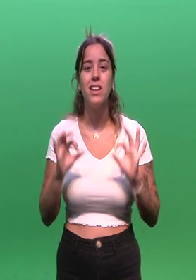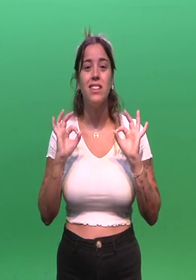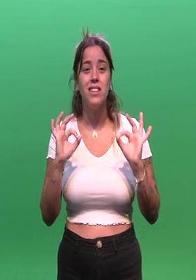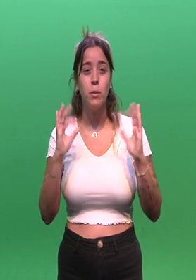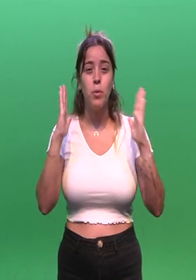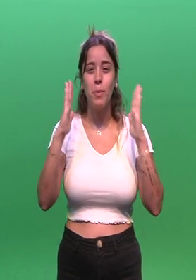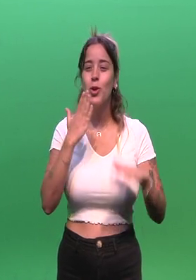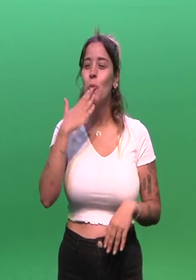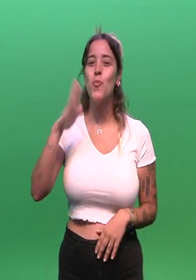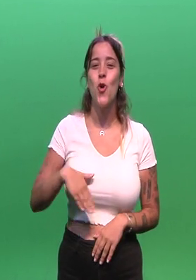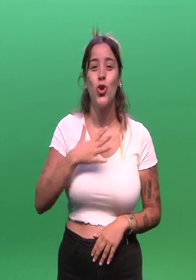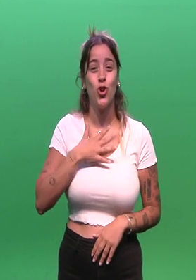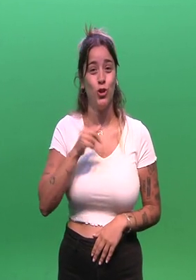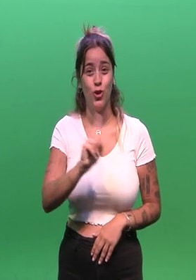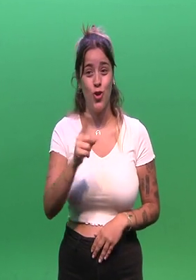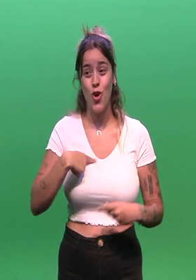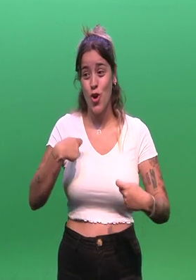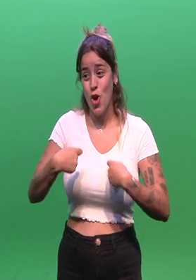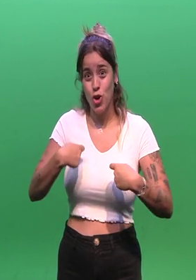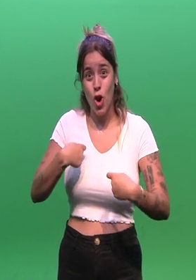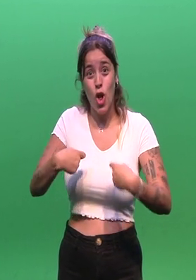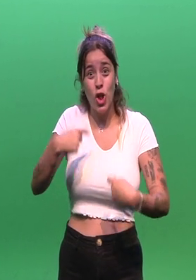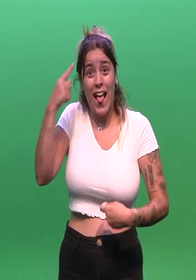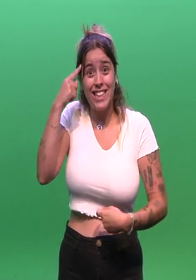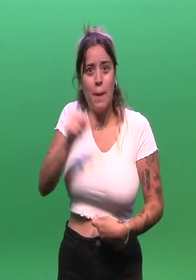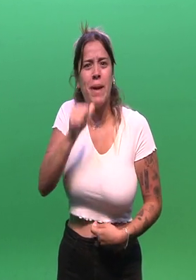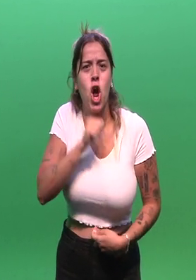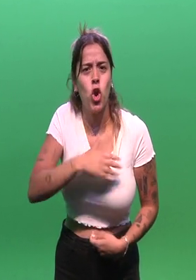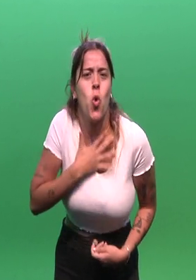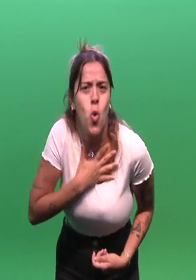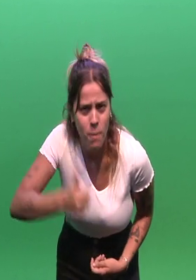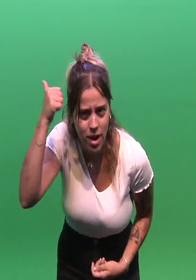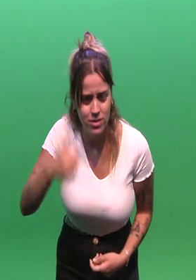Quan no és el moment de tossir, intento controlar-me, però aleshores ho penso i encara és pitjor, perquè tinc més tos.